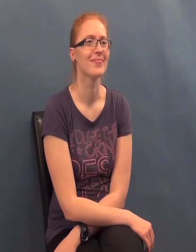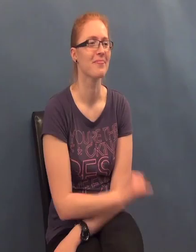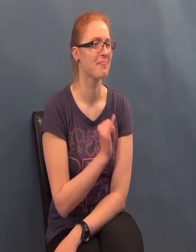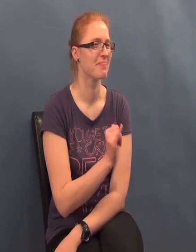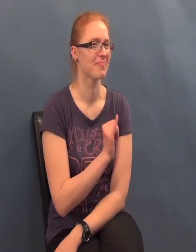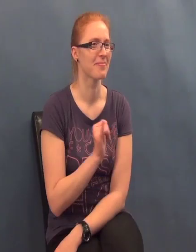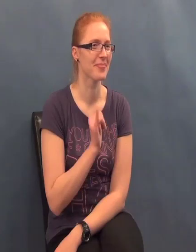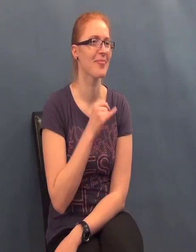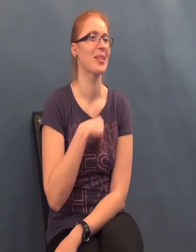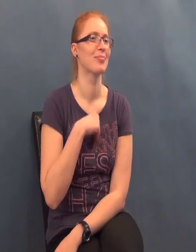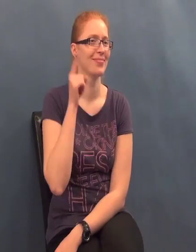Zastanawia się, a tu proszę.